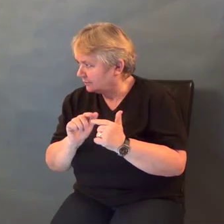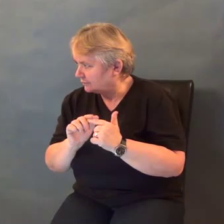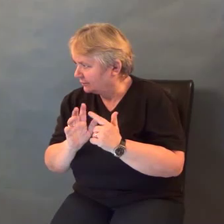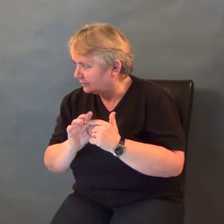Pasuje?